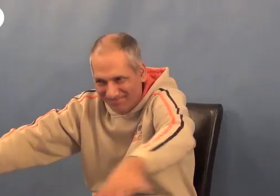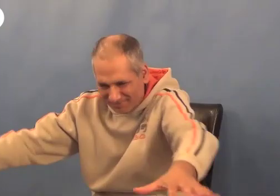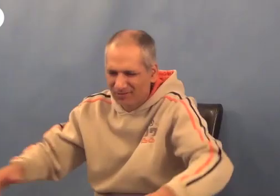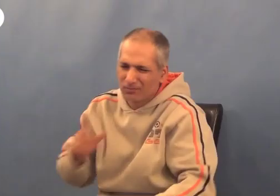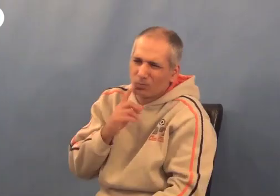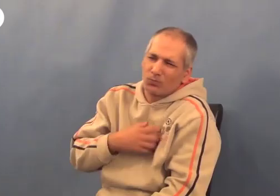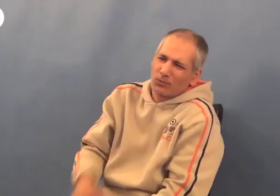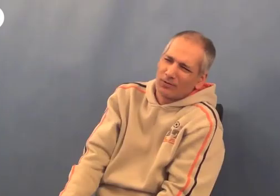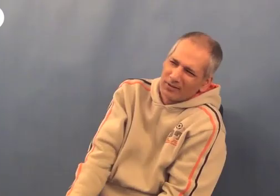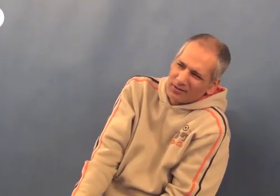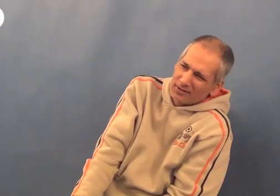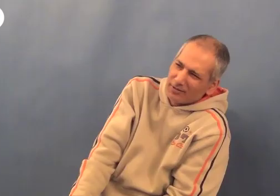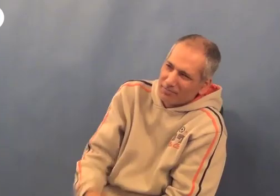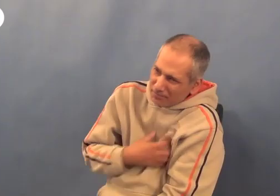Chłopaka boli noga.